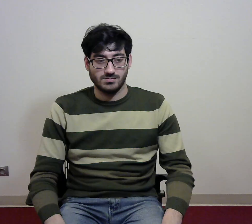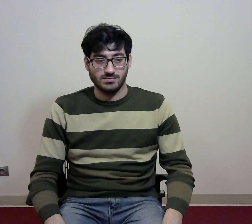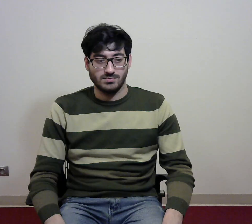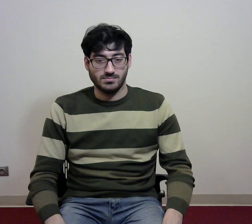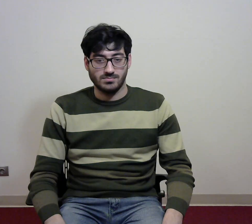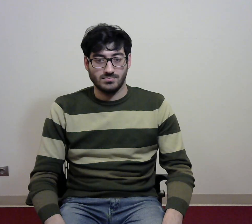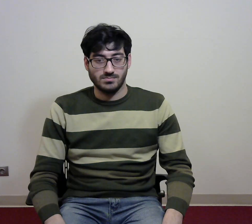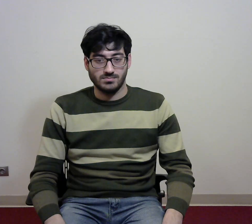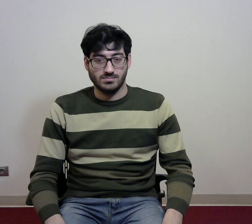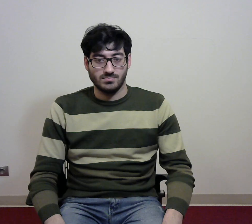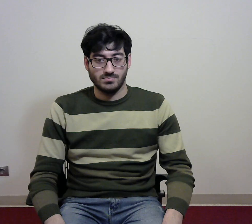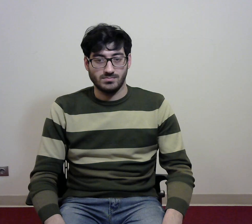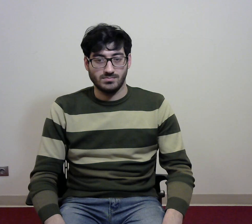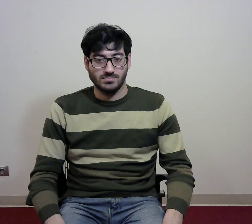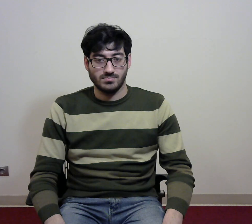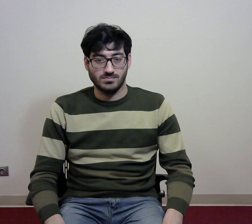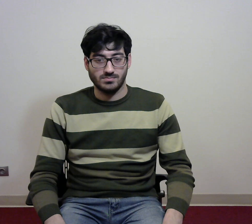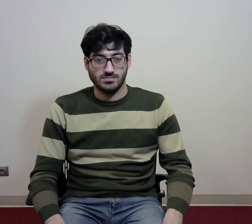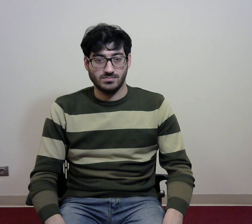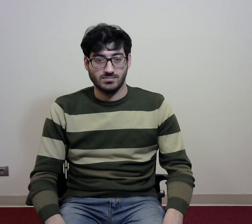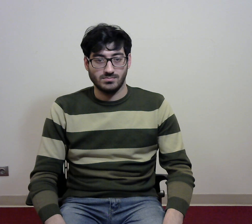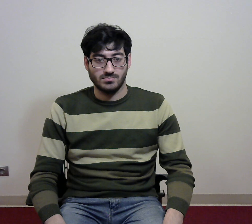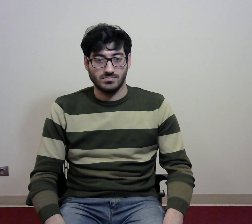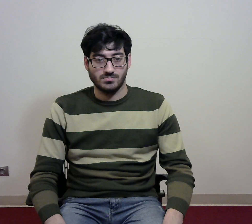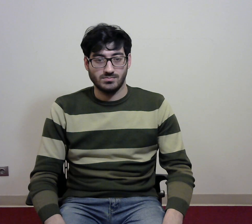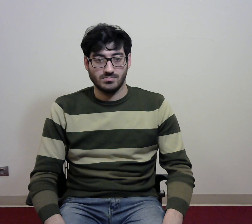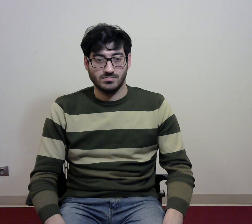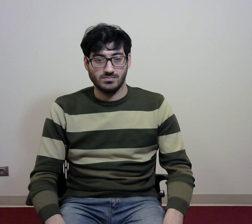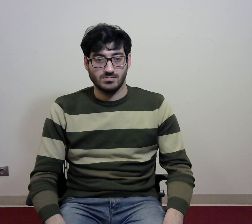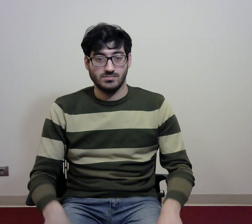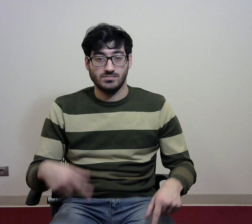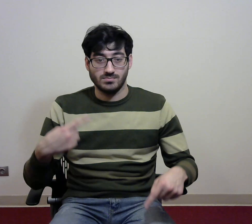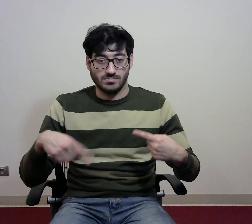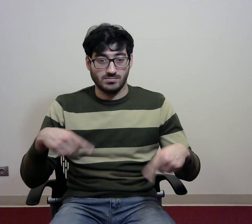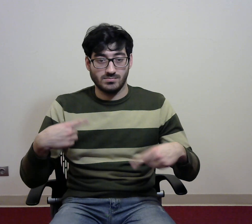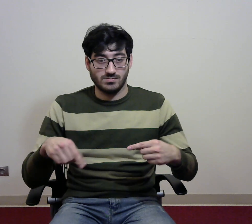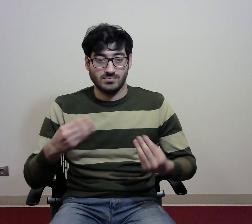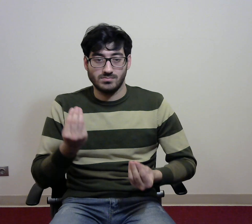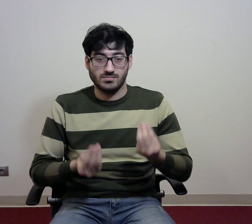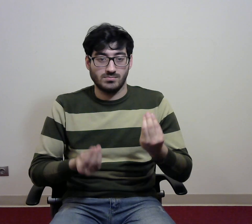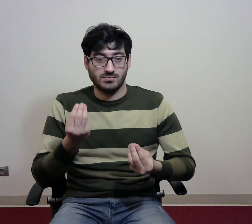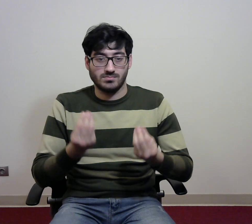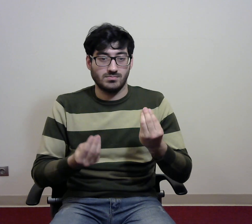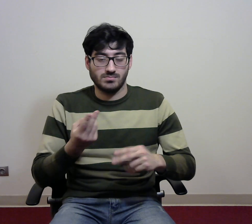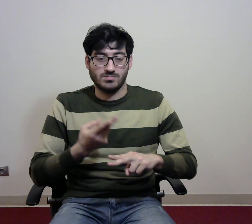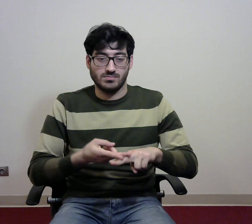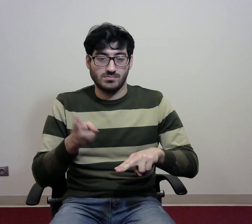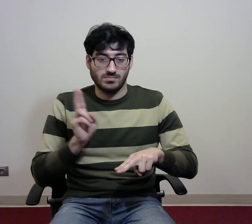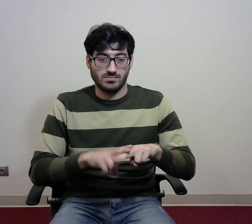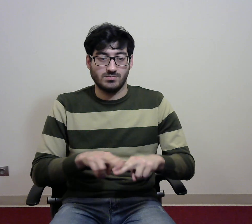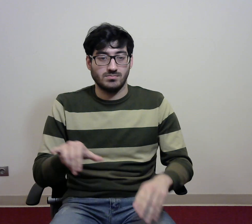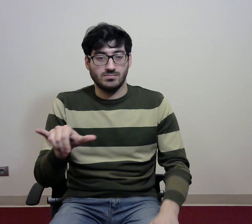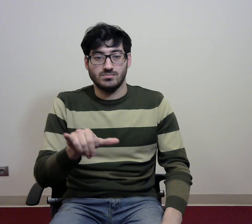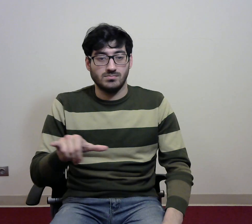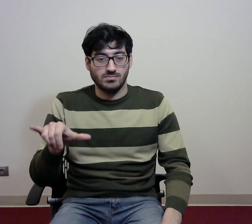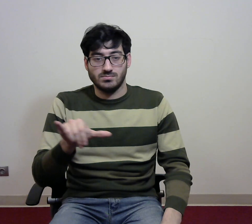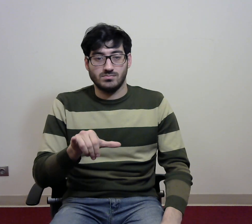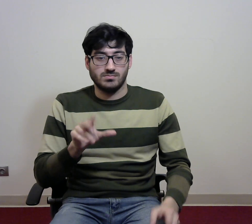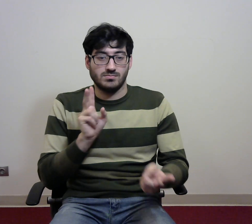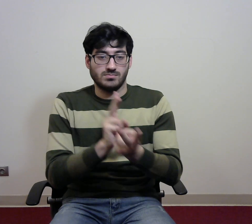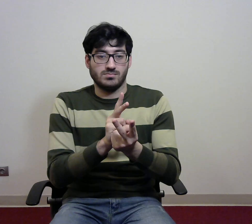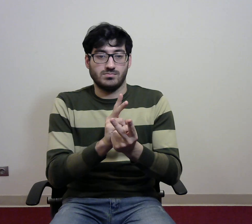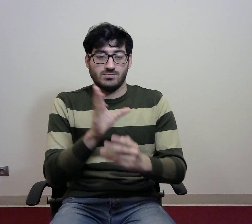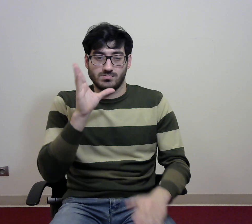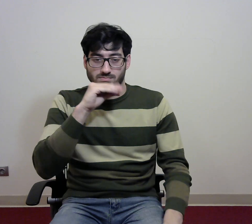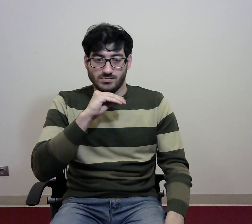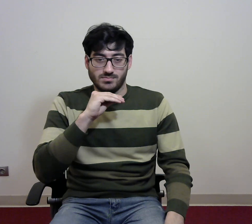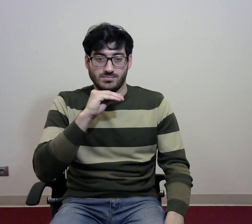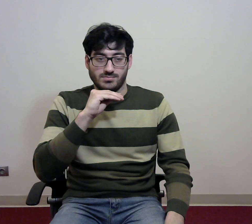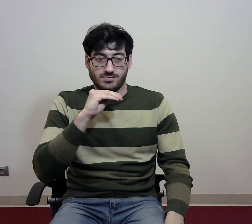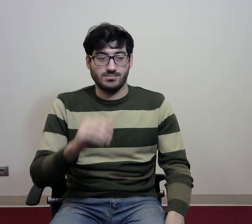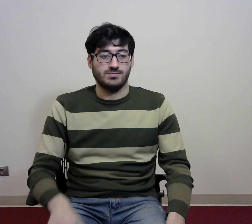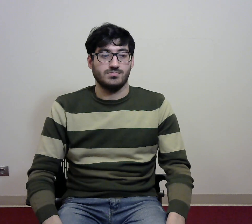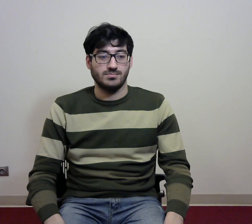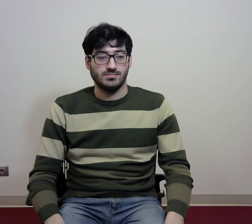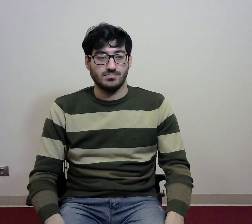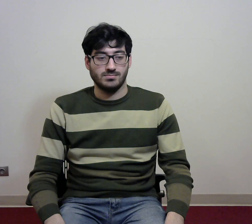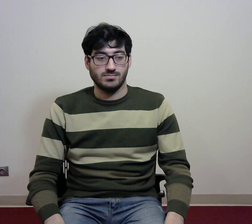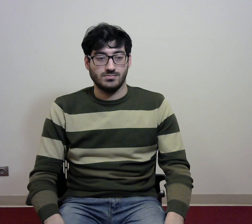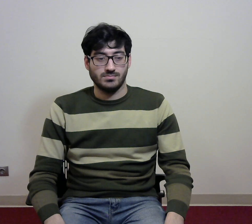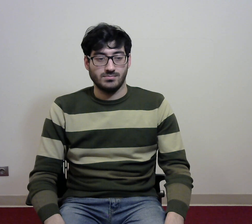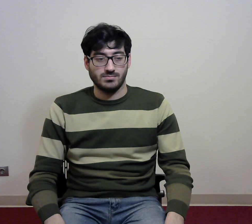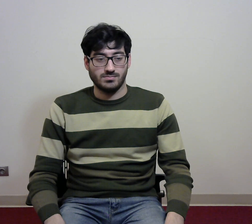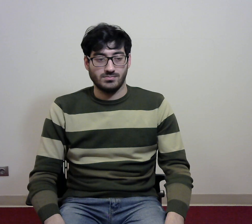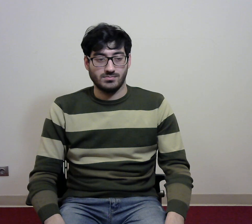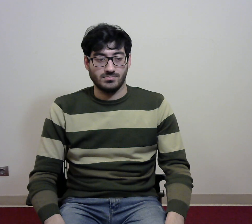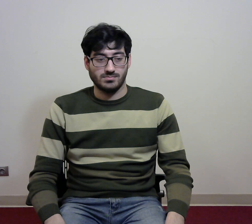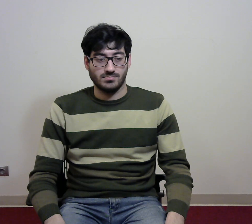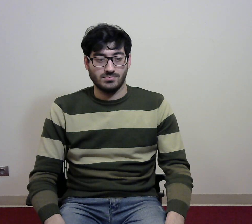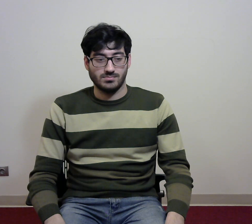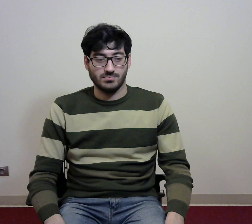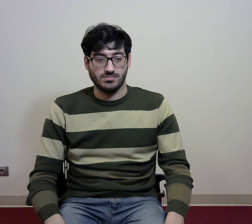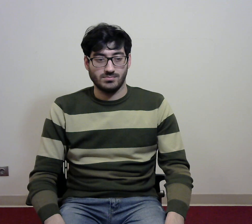Futbol oynamaq üçün harda görüşə bilərik?